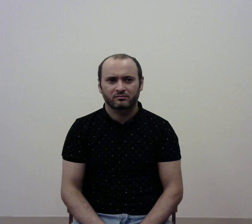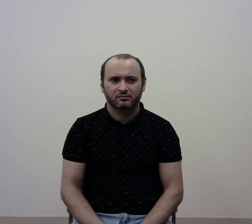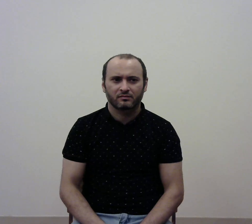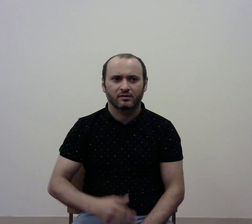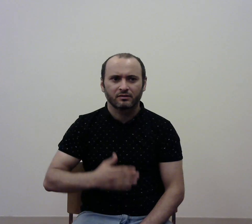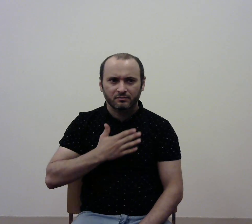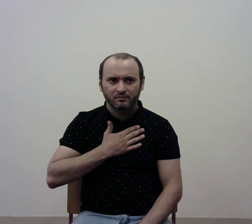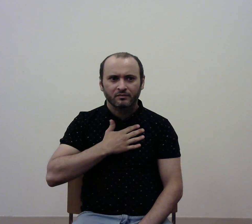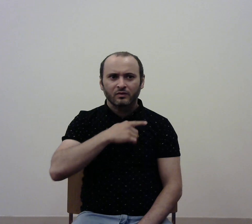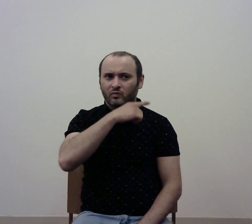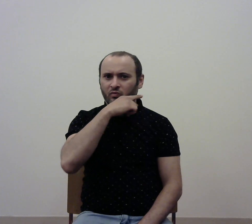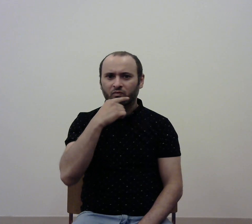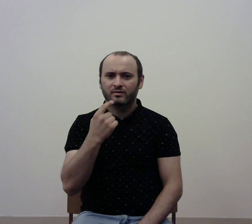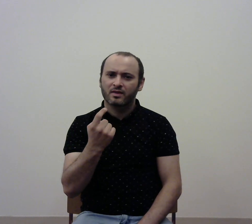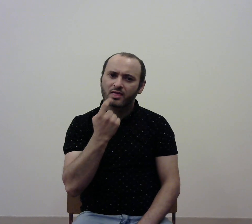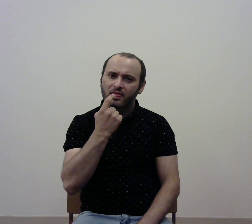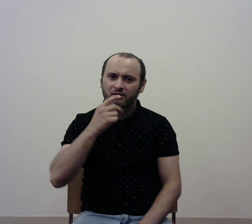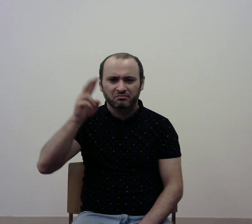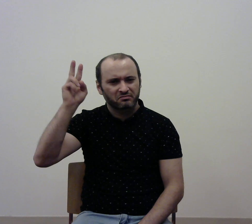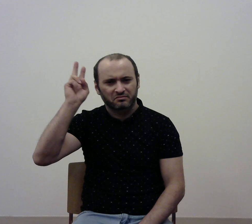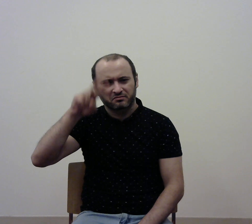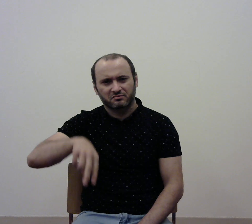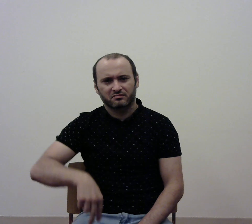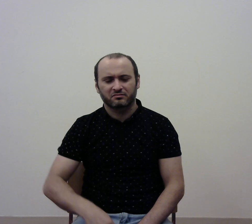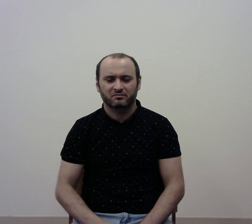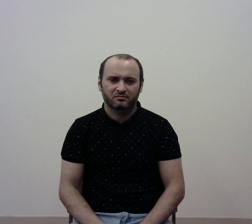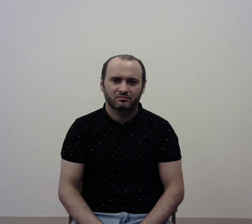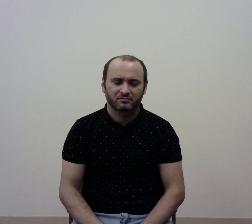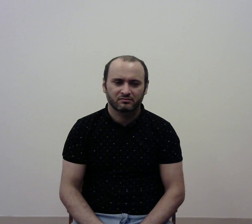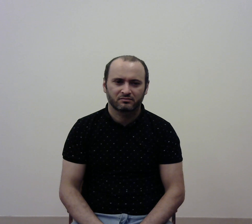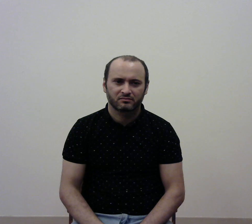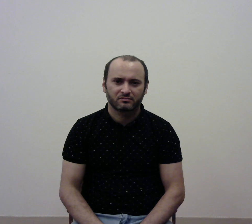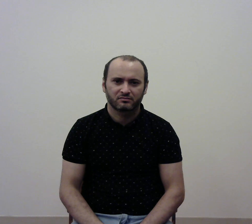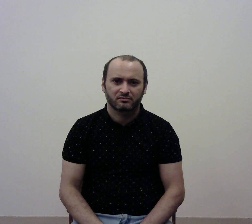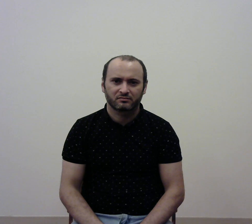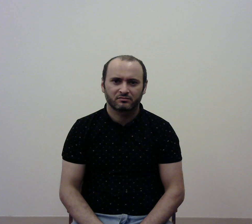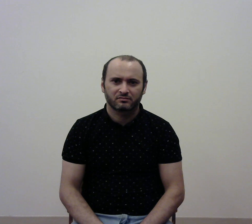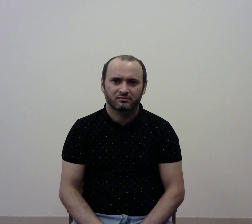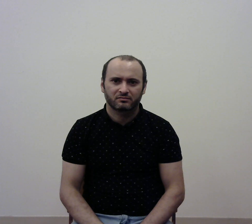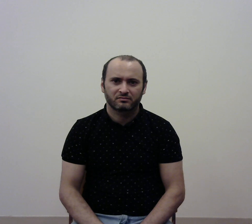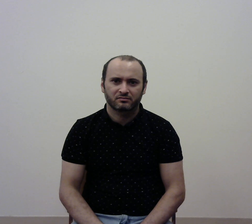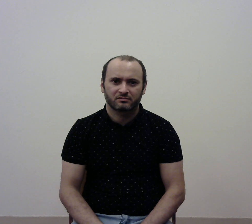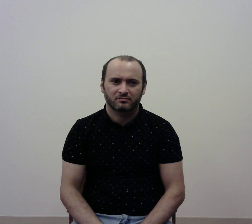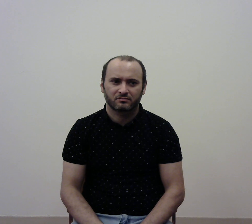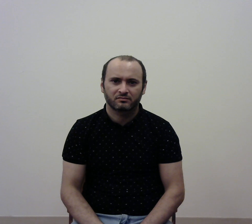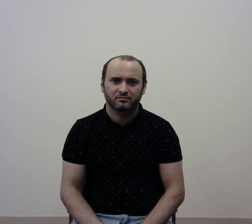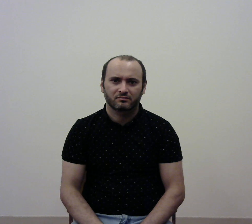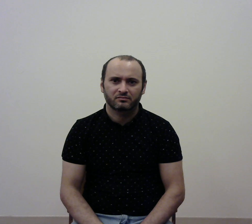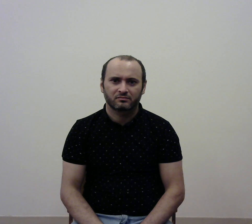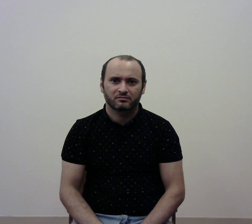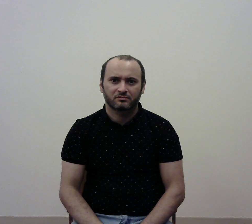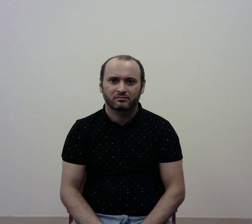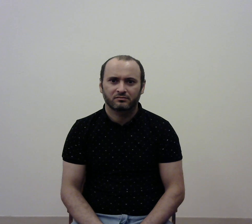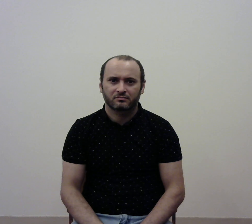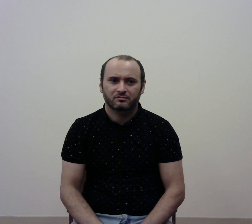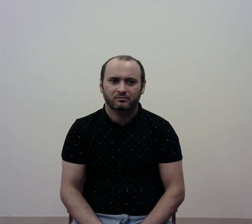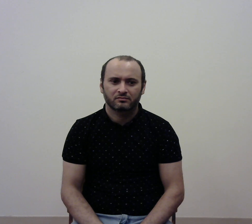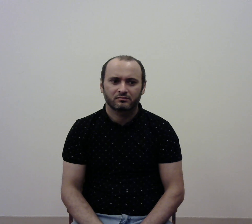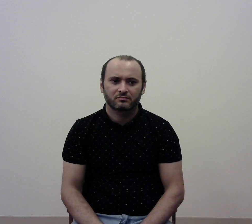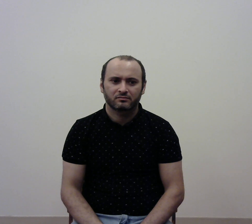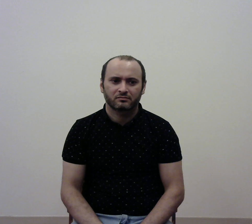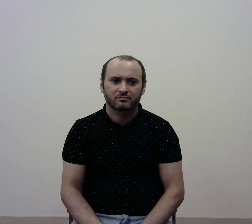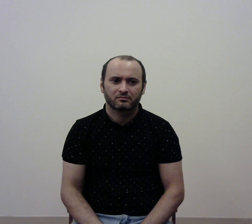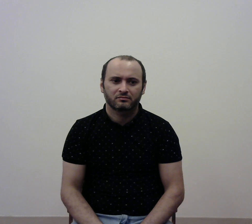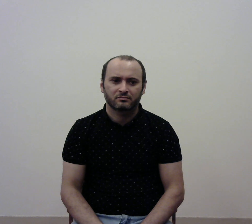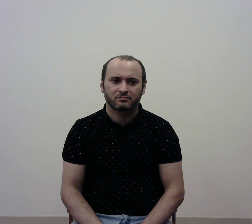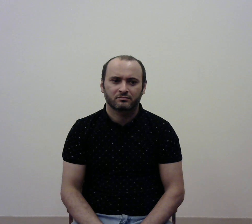Mən rus dilini bilmirəm